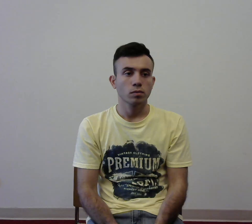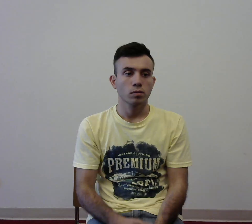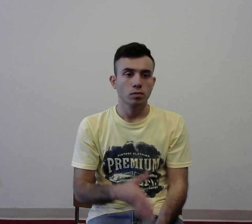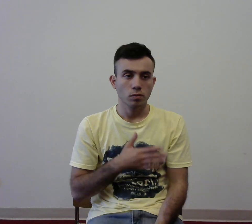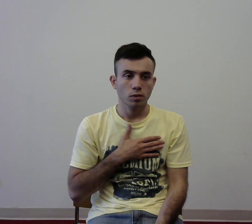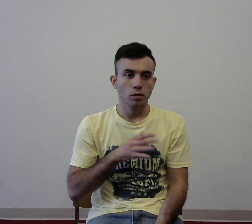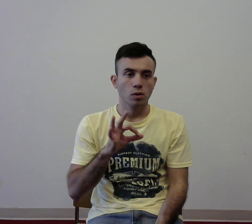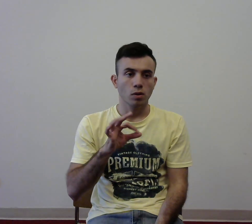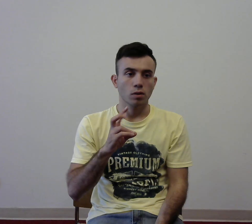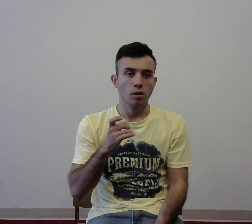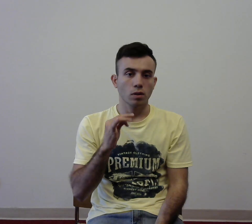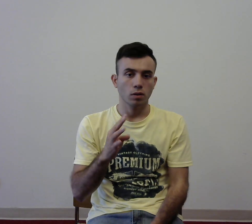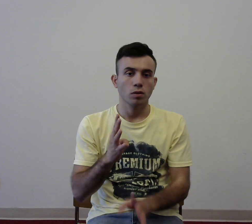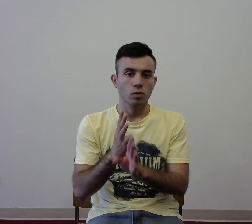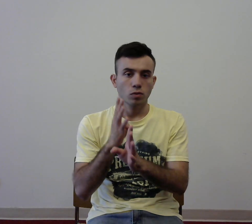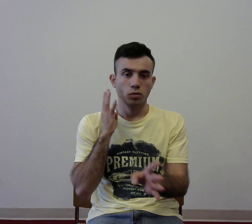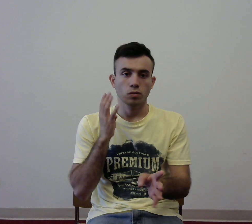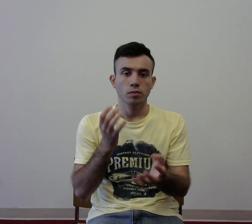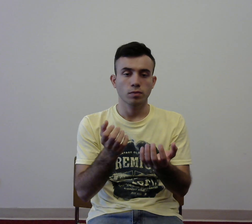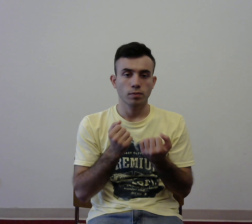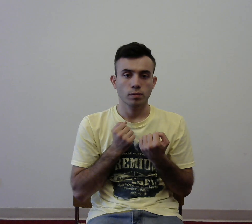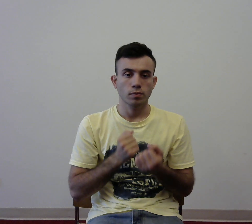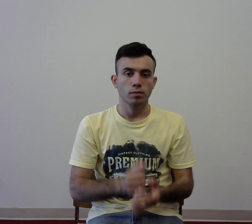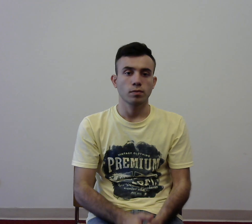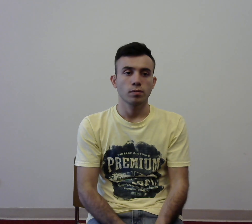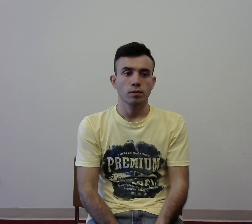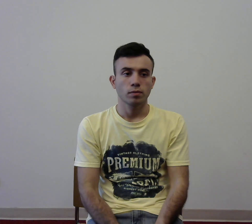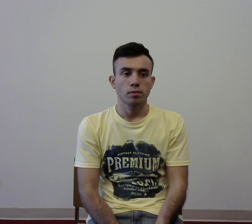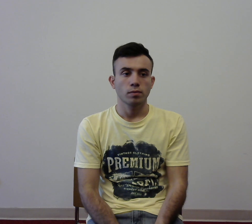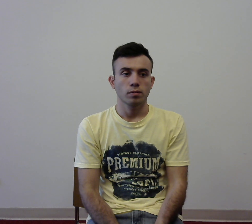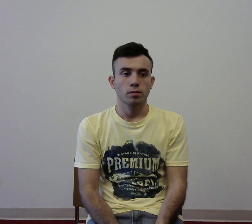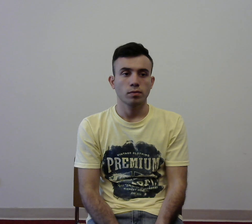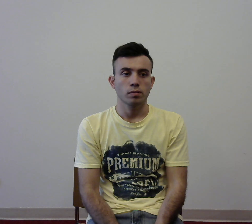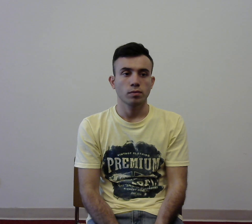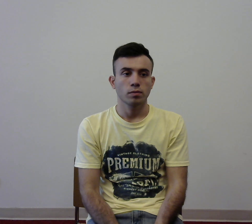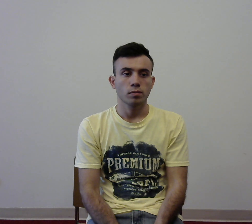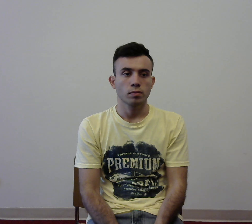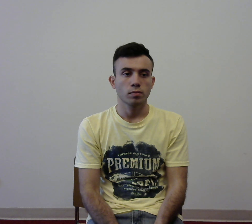Mən onlayn növbə götürmüşəm